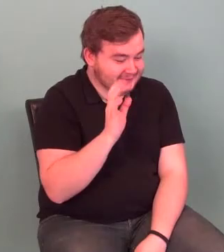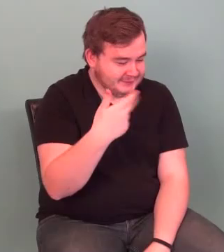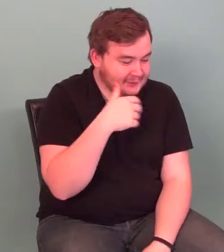W skrócie...